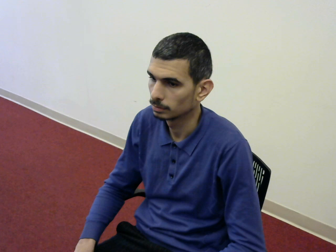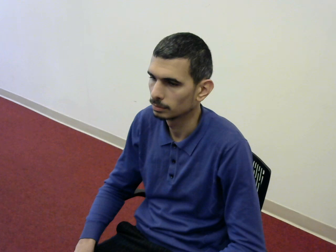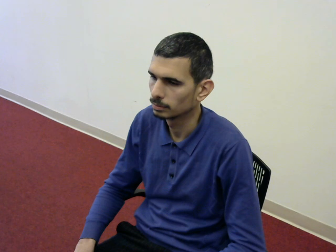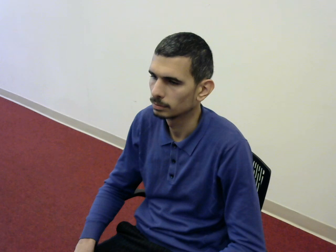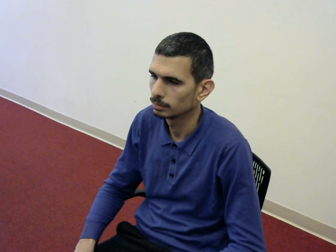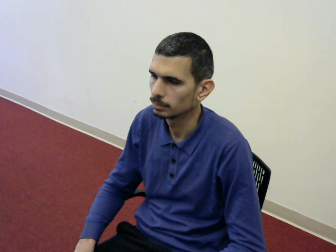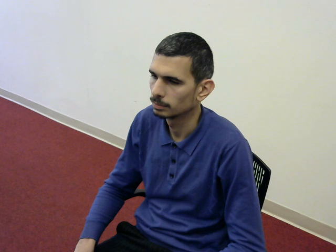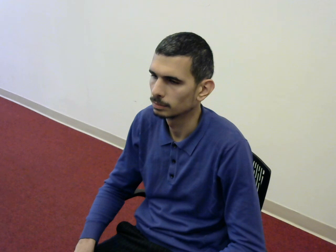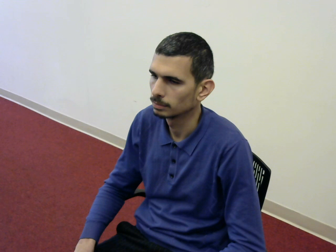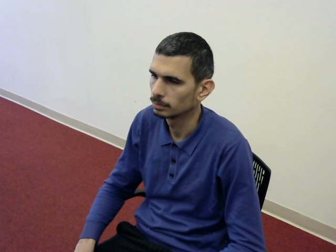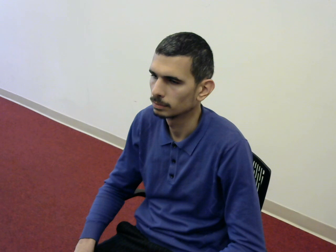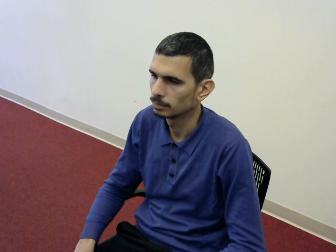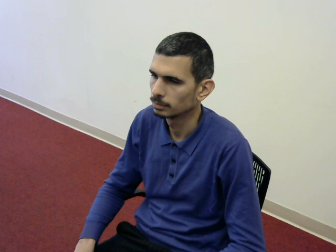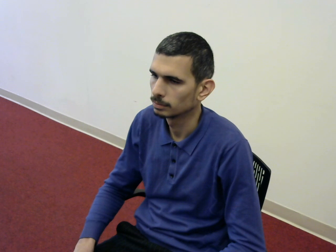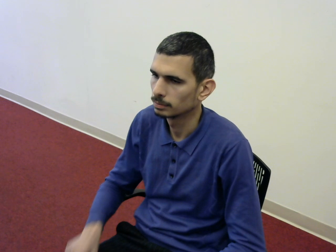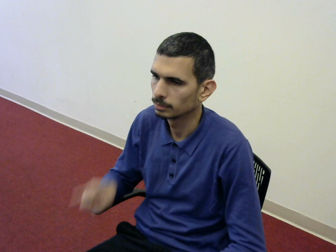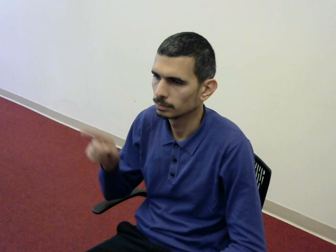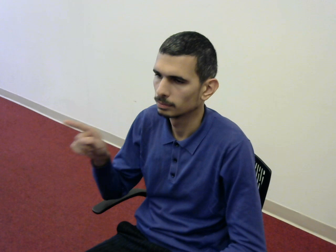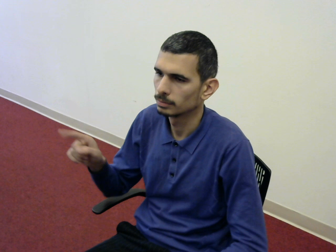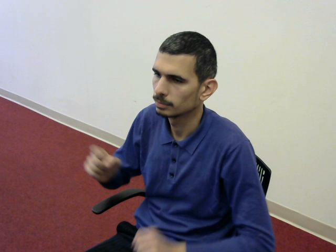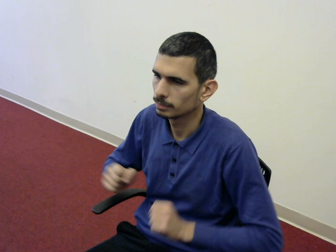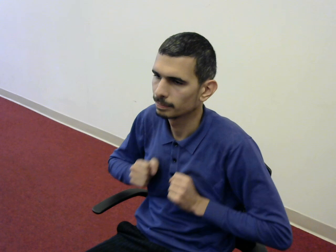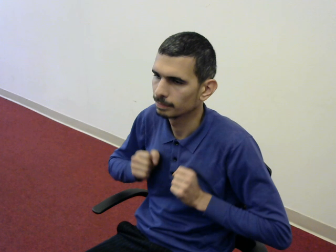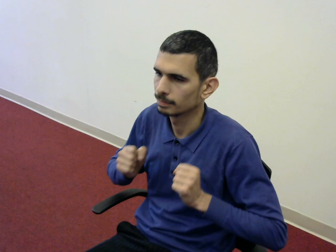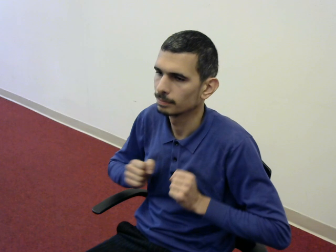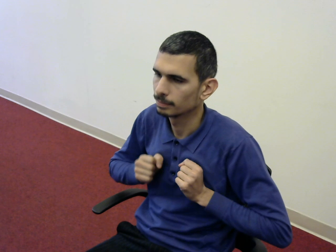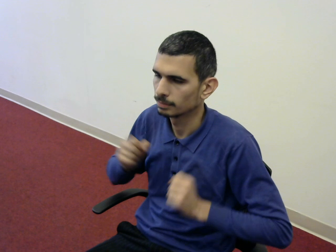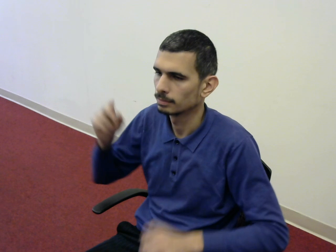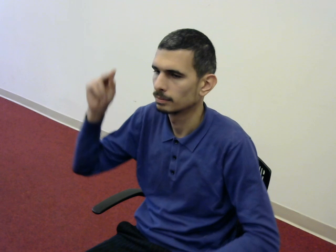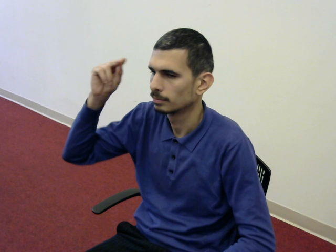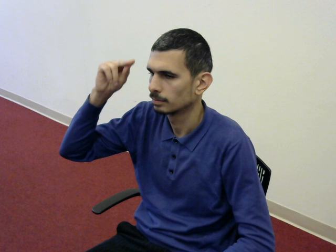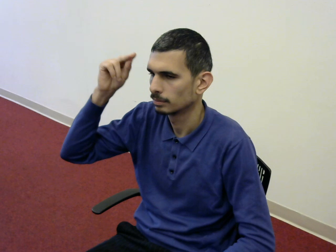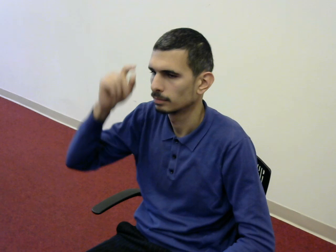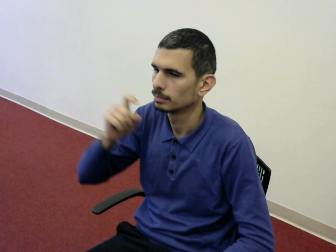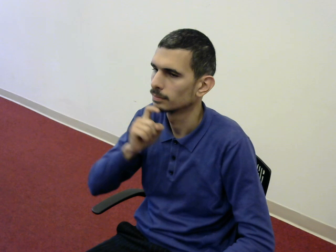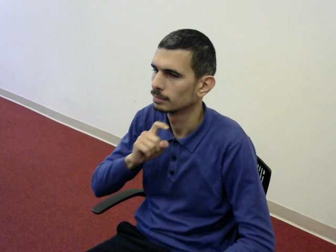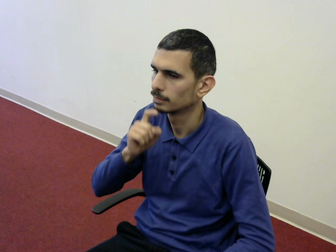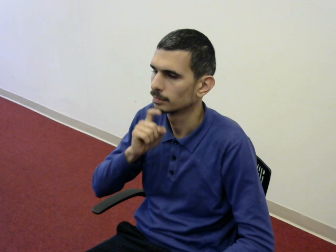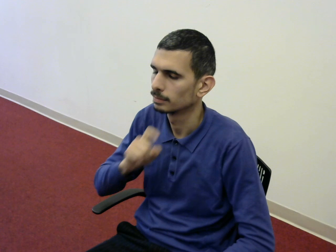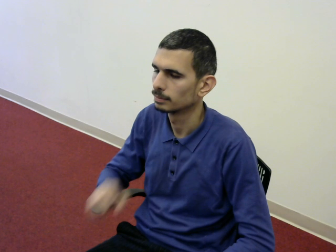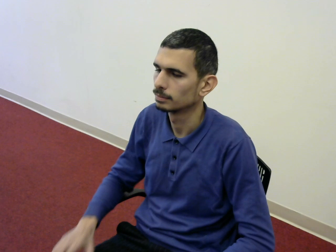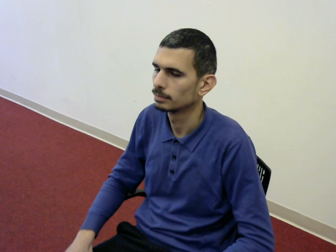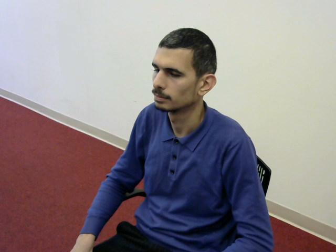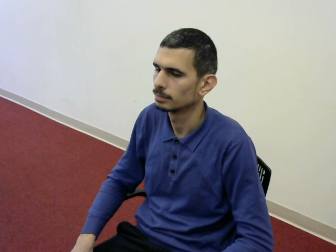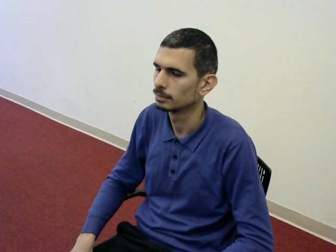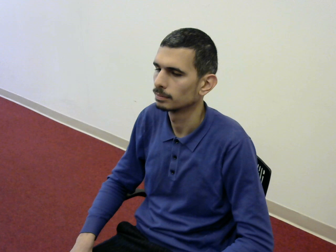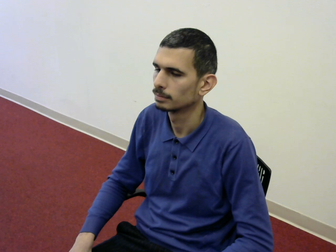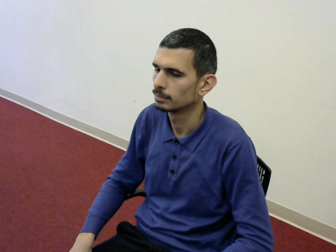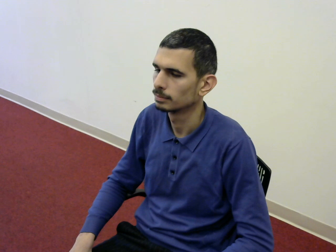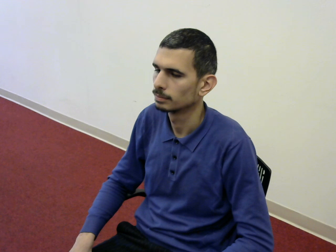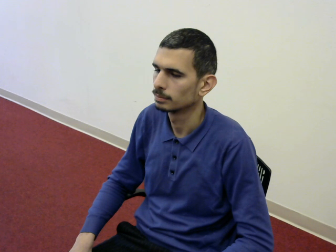O çalışqan şagirddir